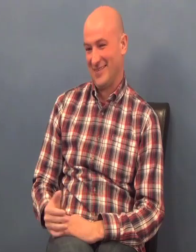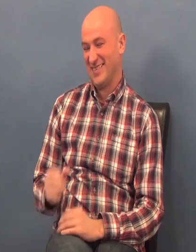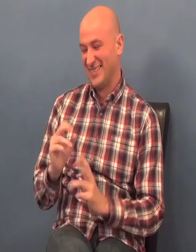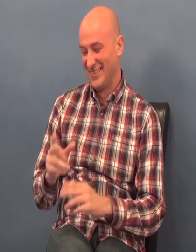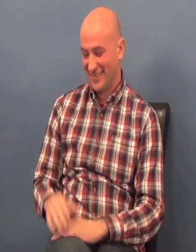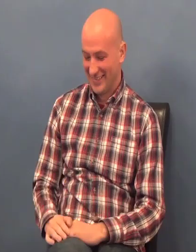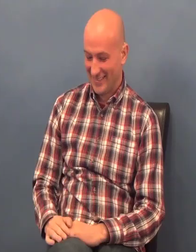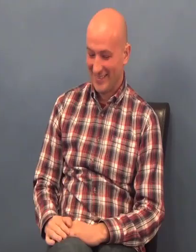Tak.